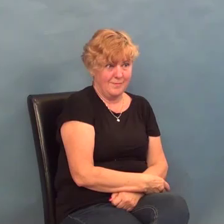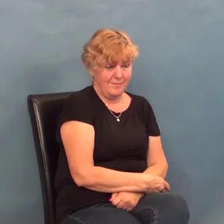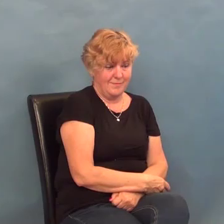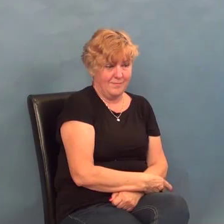Wolny, pasuje.